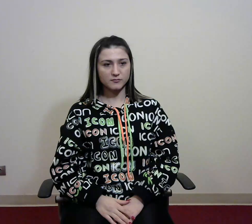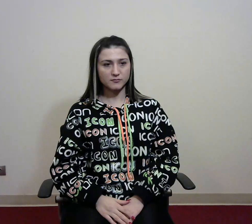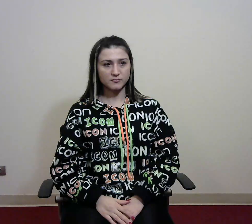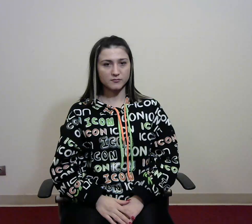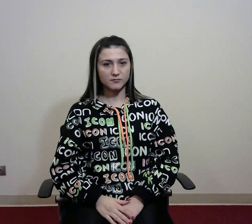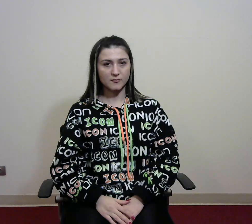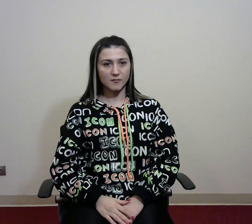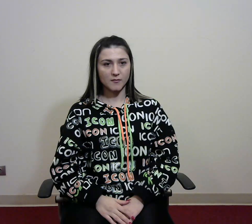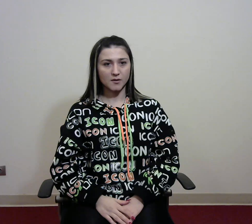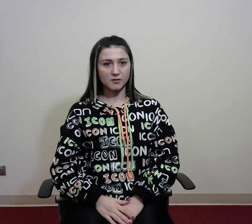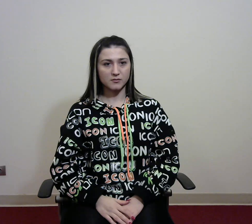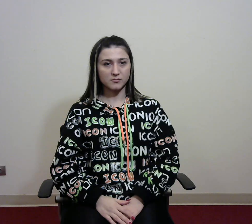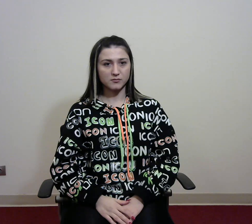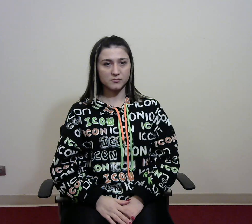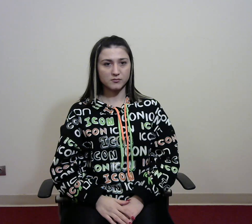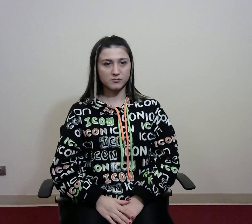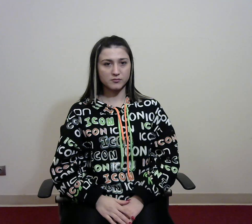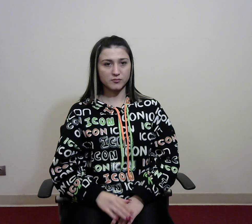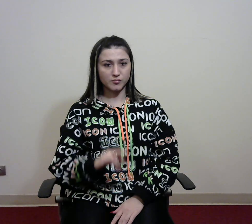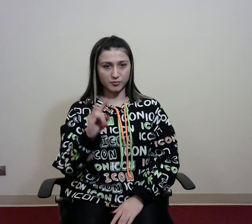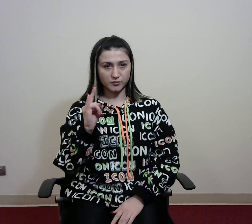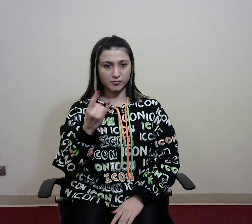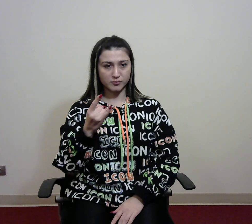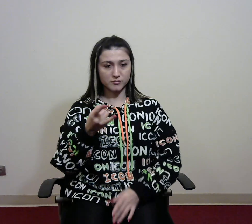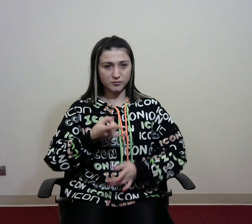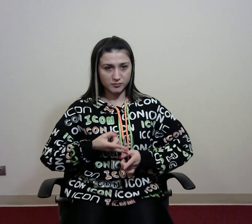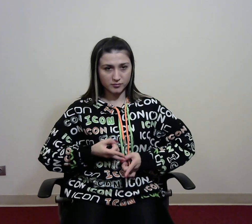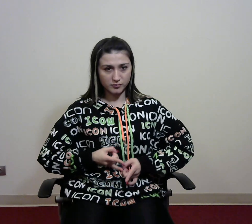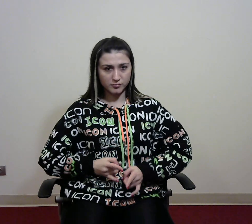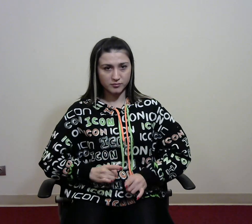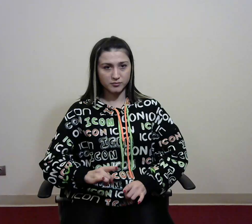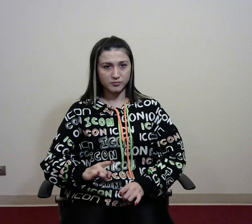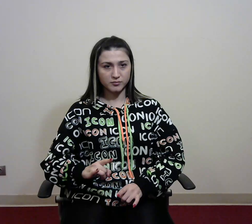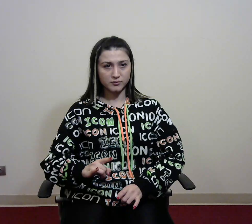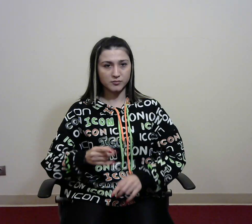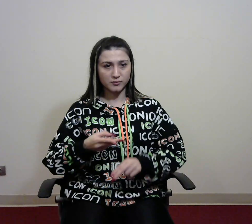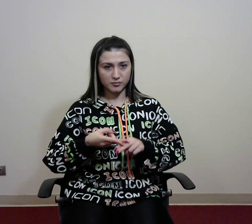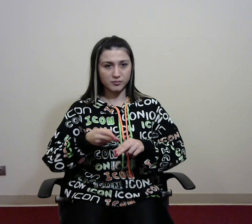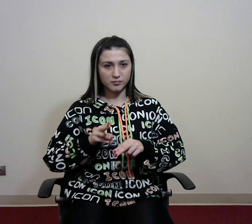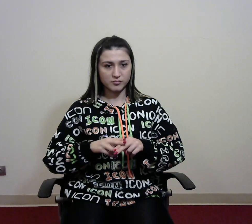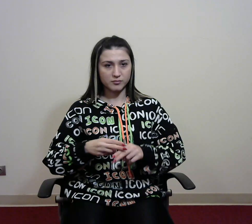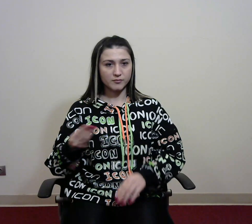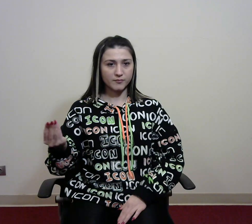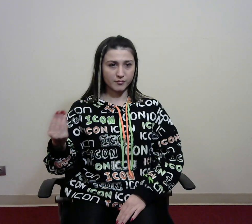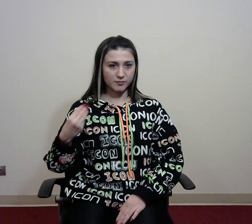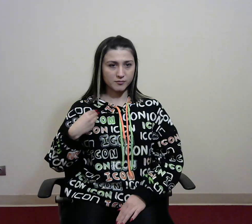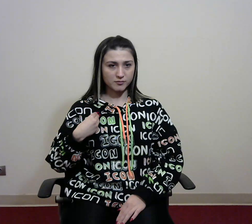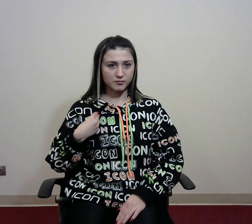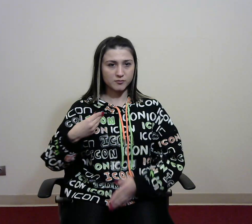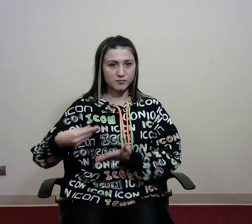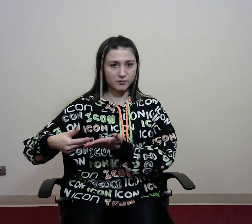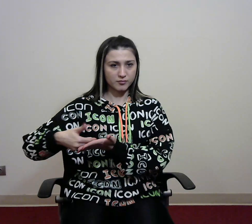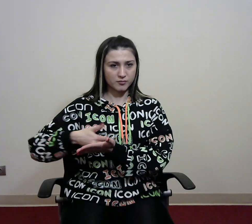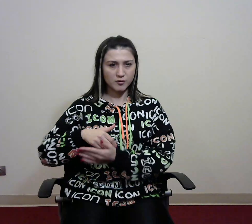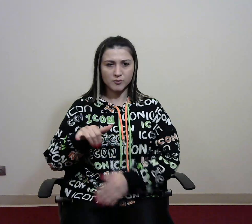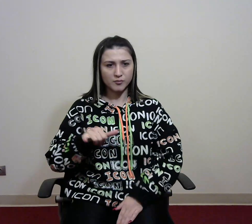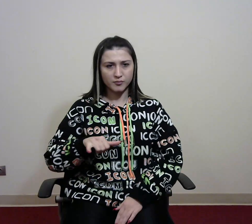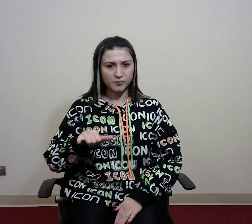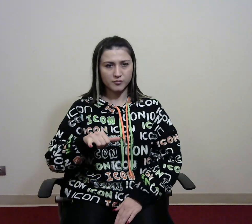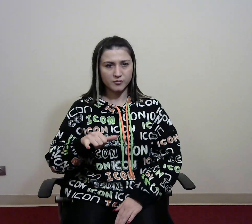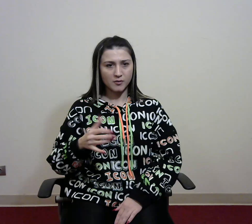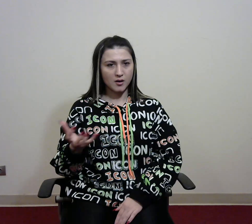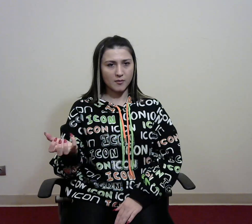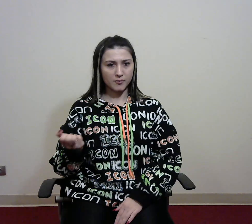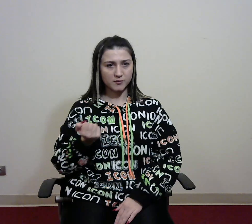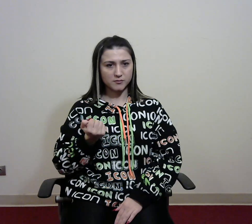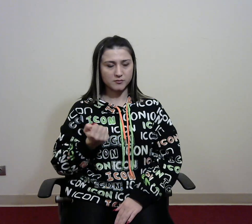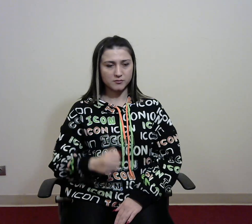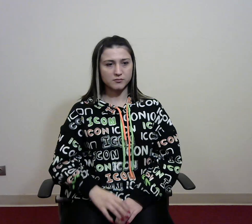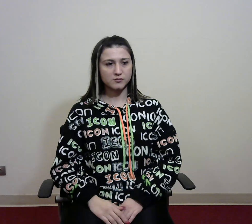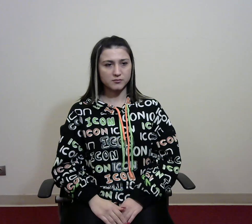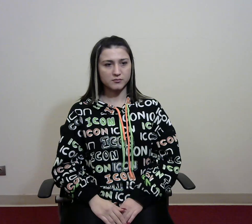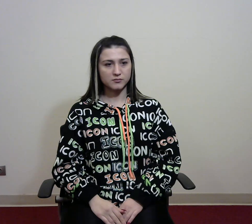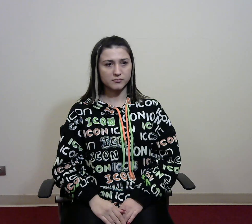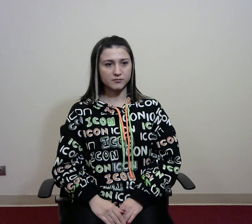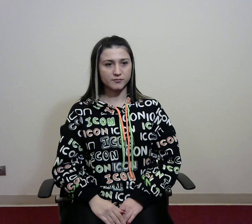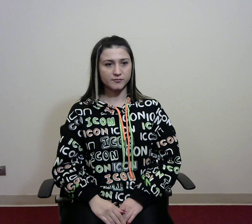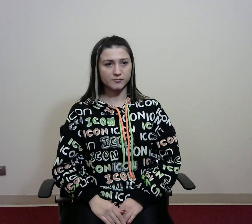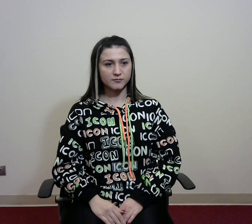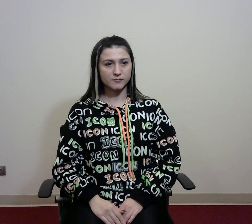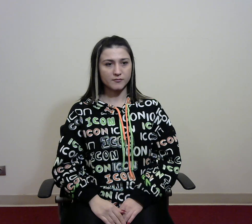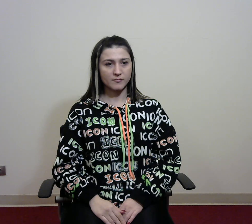Uşağın doğulmasına görə verilən ödəniş hardan alınır?